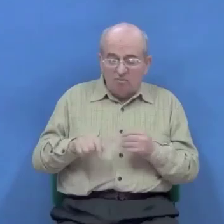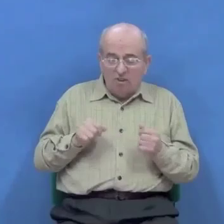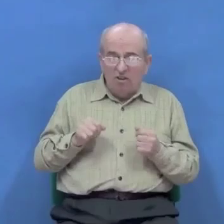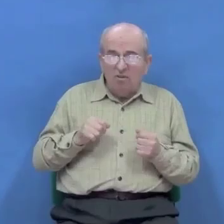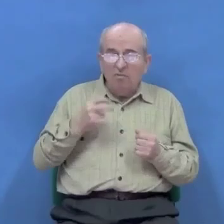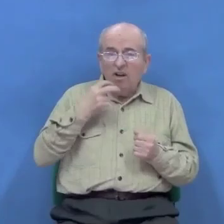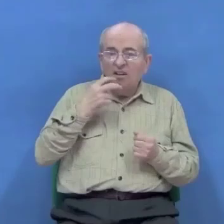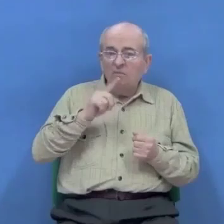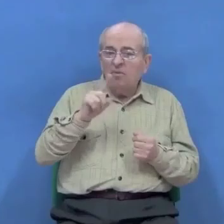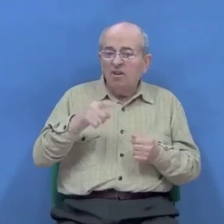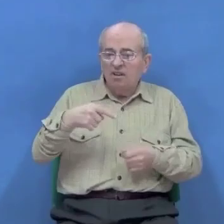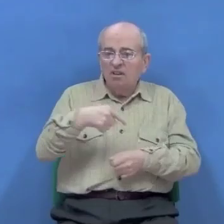Człowiek ucieka, boi się prądu.